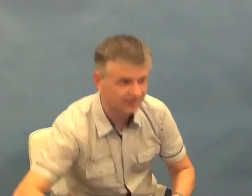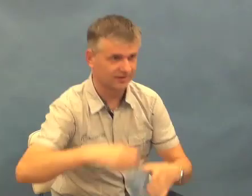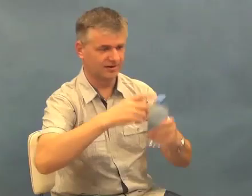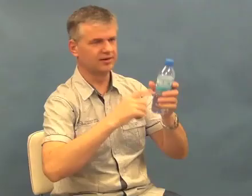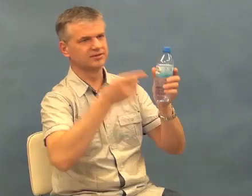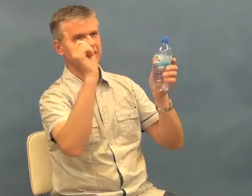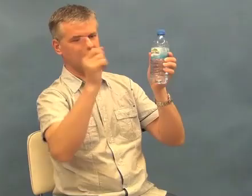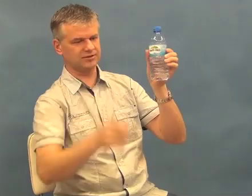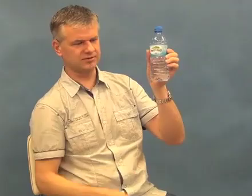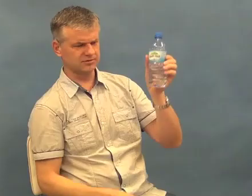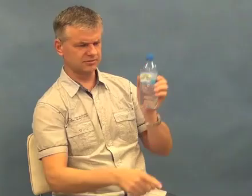Zakaz picia zwykłej wody z butelki.